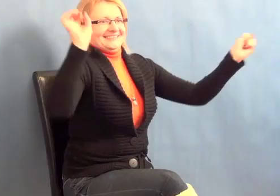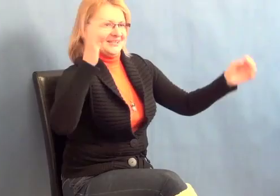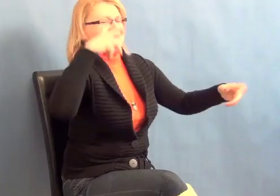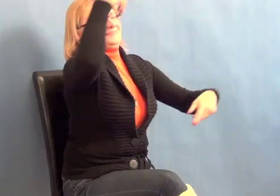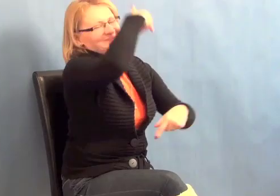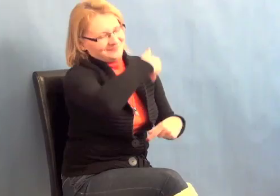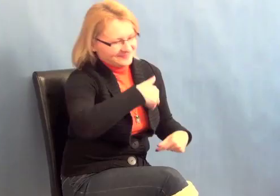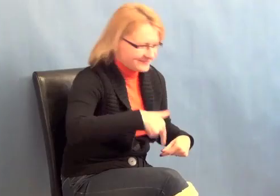Schodzi na dół.